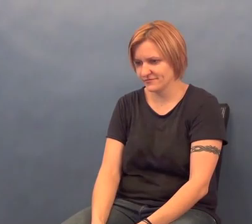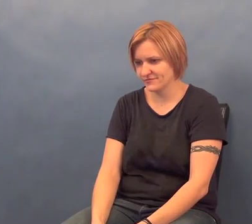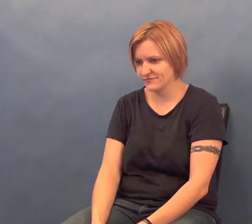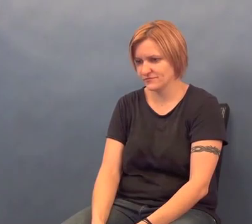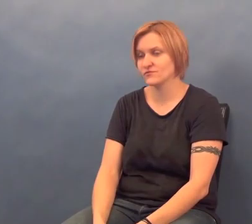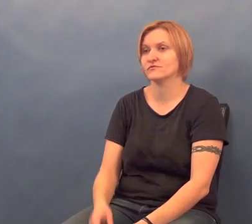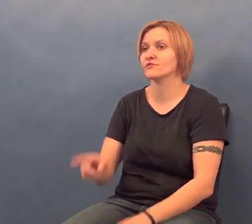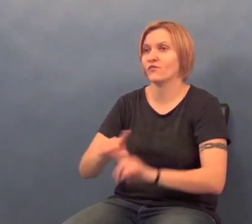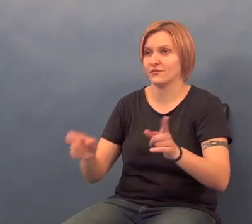To znaczy: nie wolno uprawiać seksu.